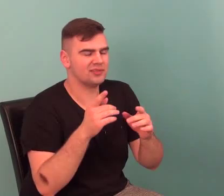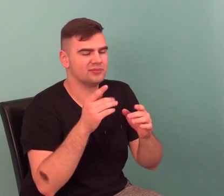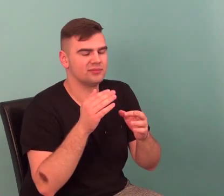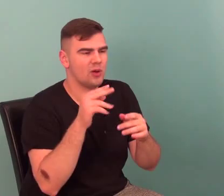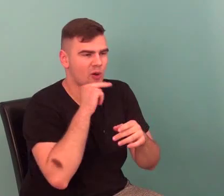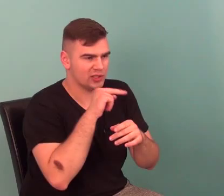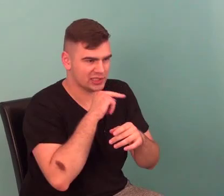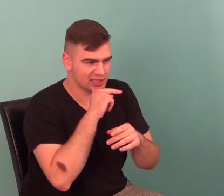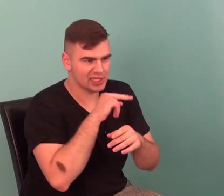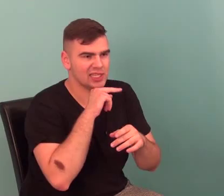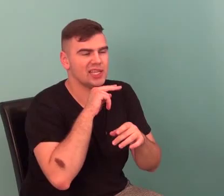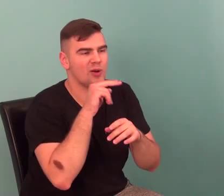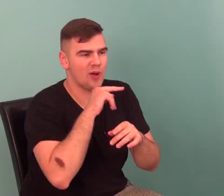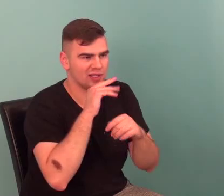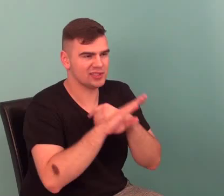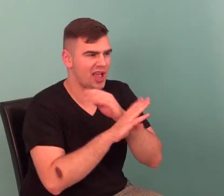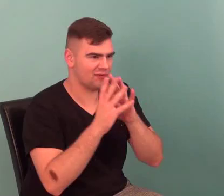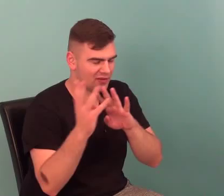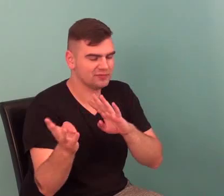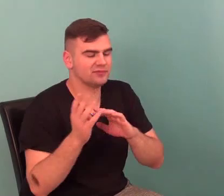Są gruszki, drzewa z gruszkami.